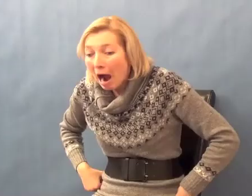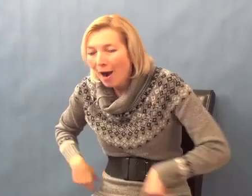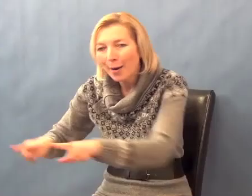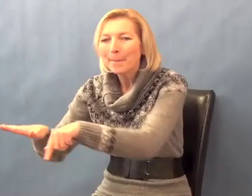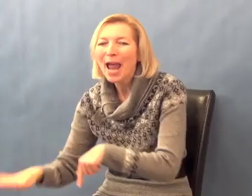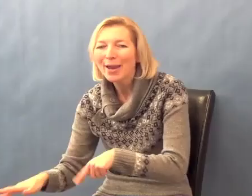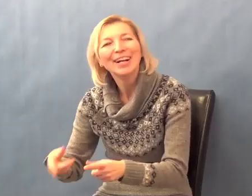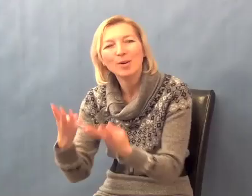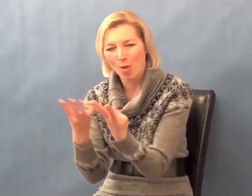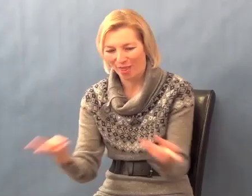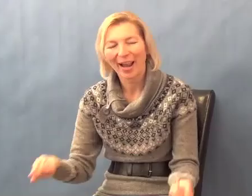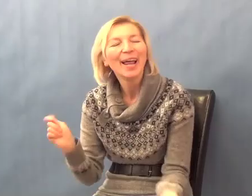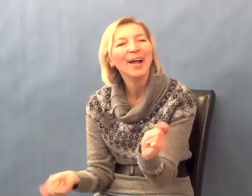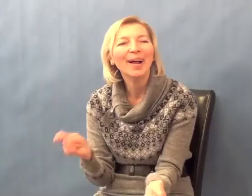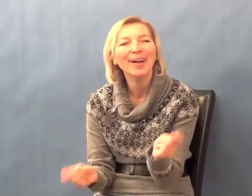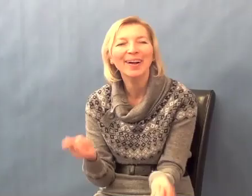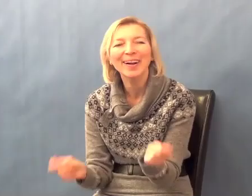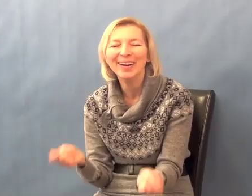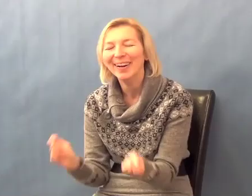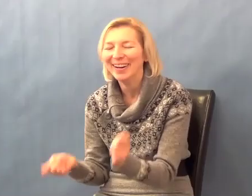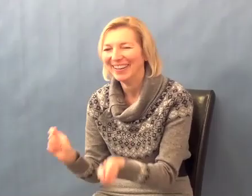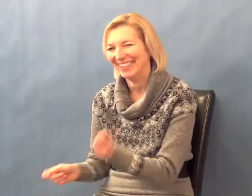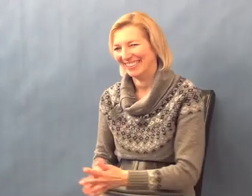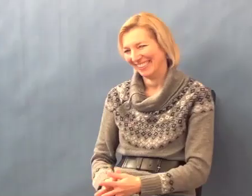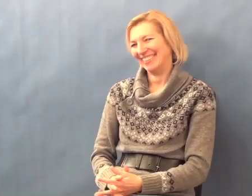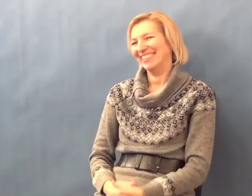Stanął i zobaczył małego, który grał pałeczkami na leżącym płocie.